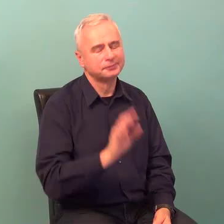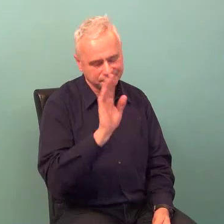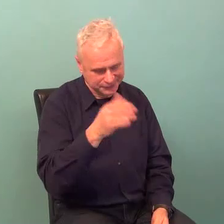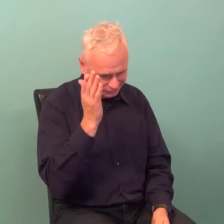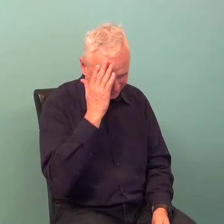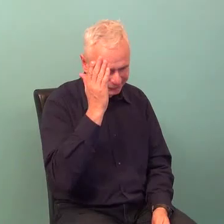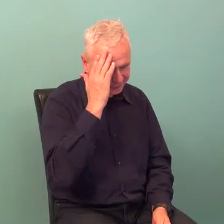Wiem.